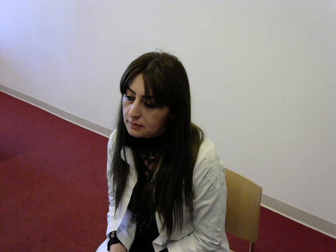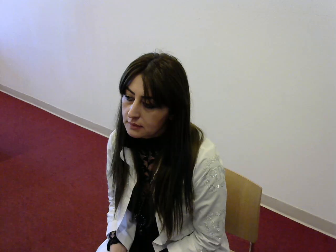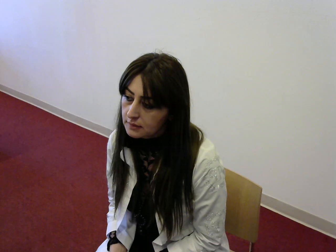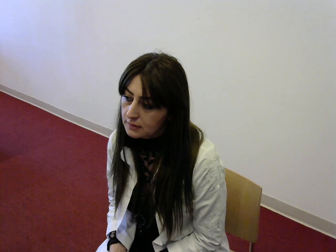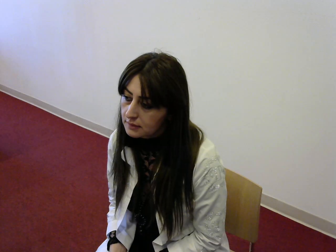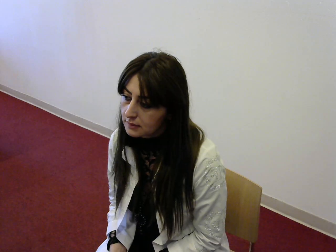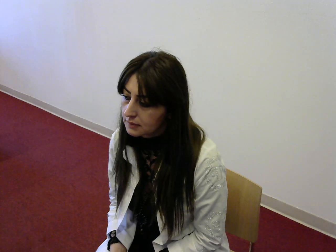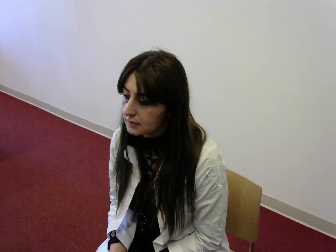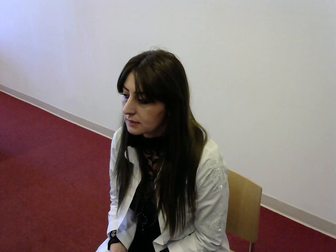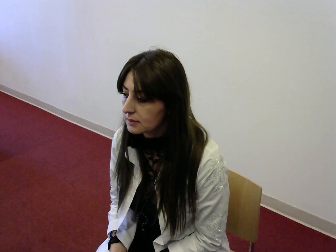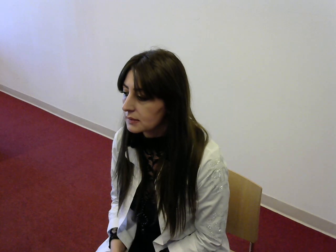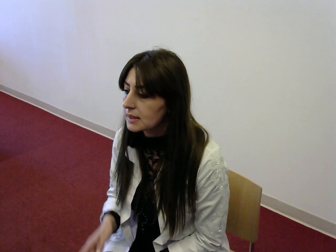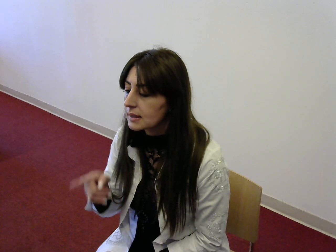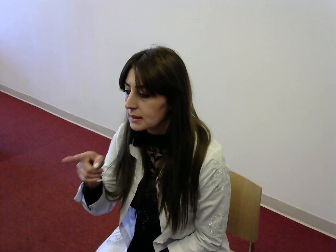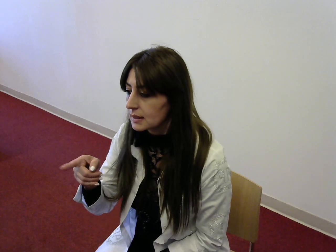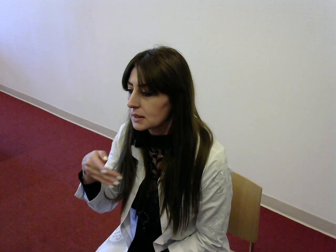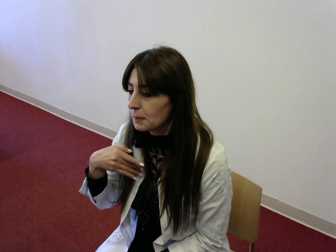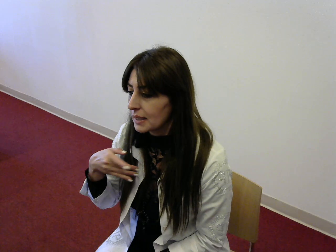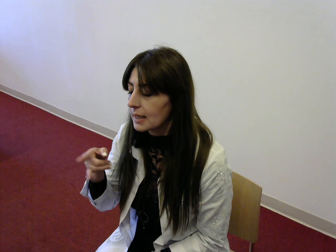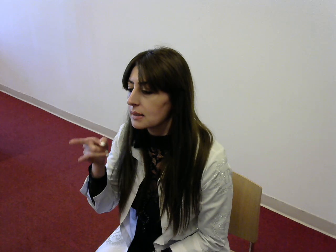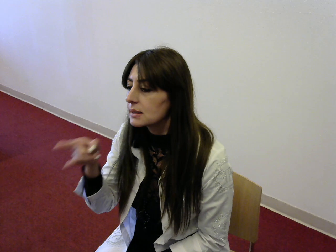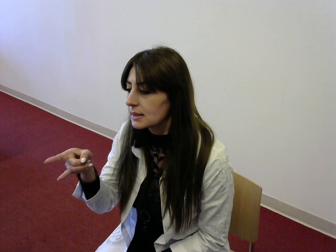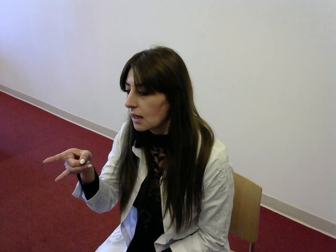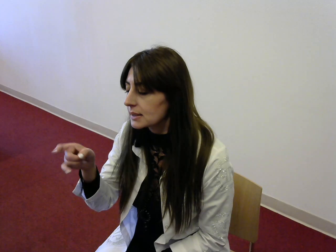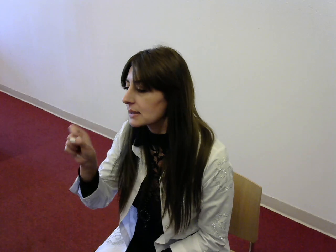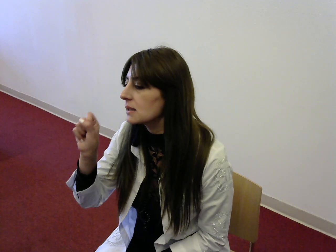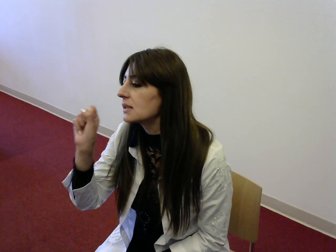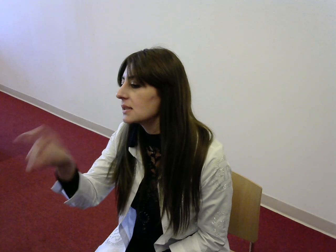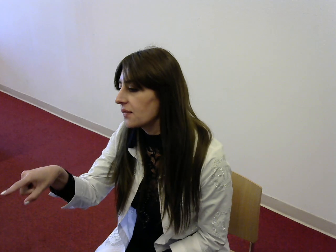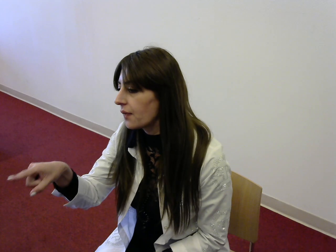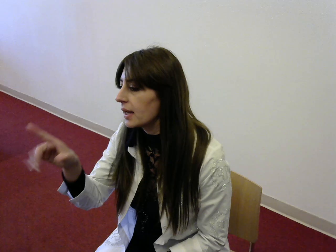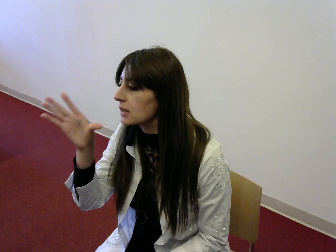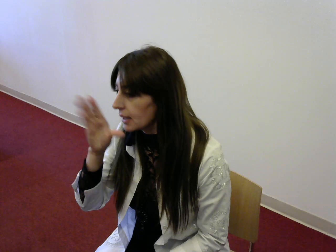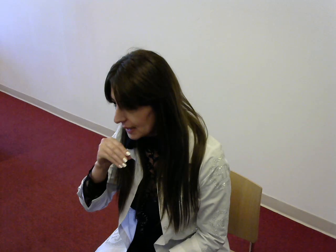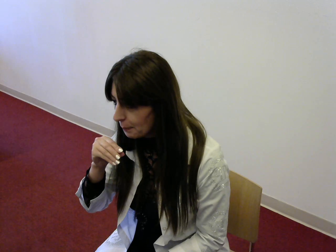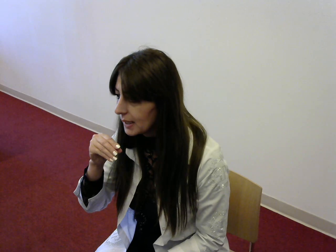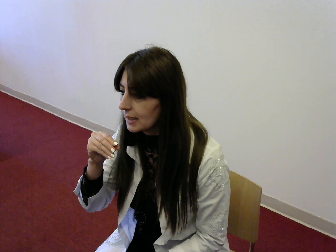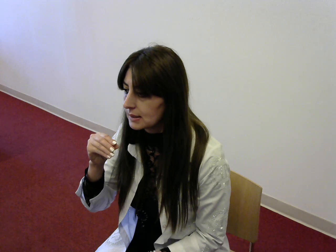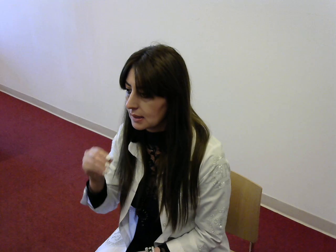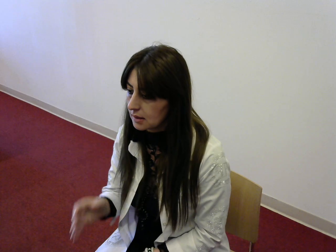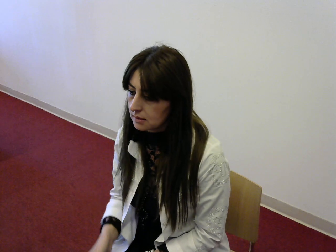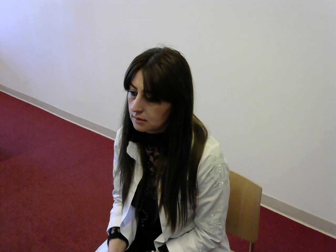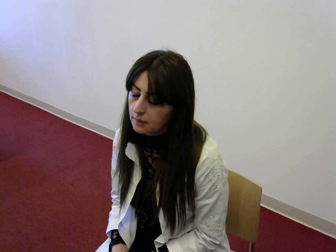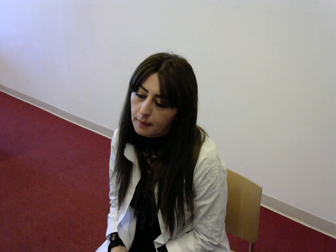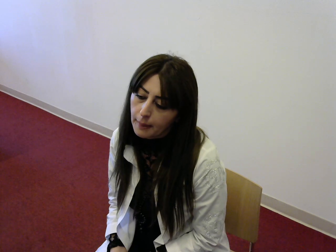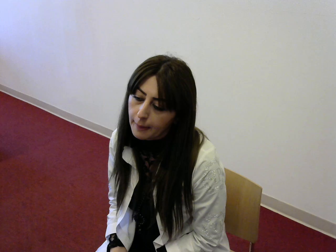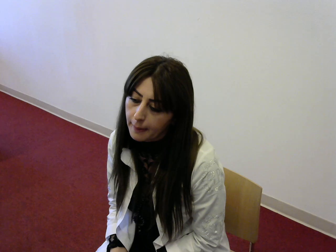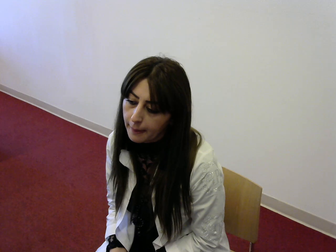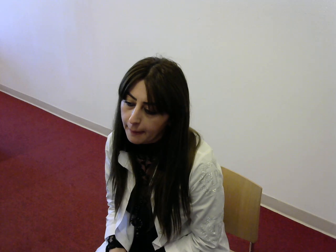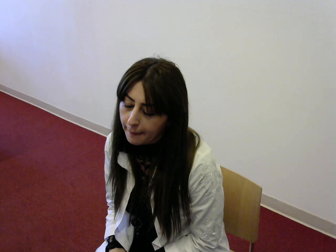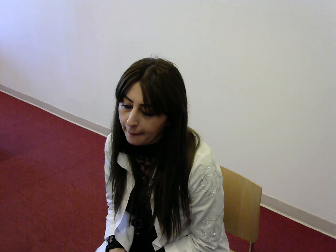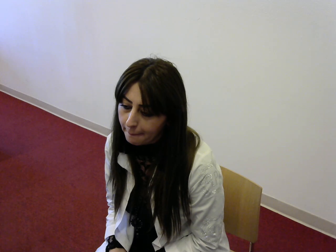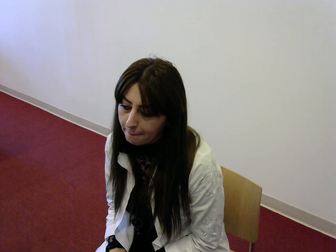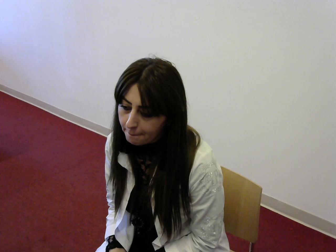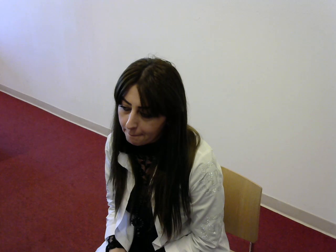Siz mənə taksi sifariş edə bilərsinizmi?